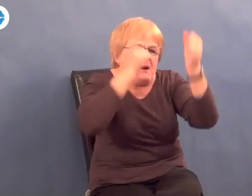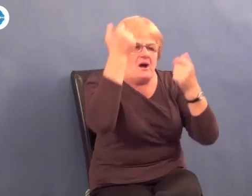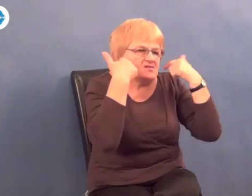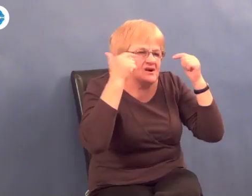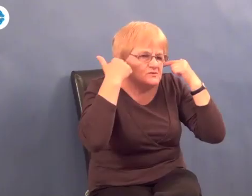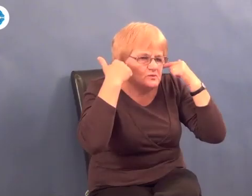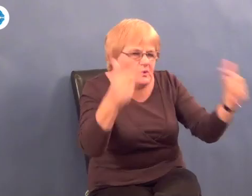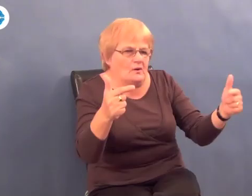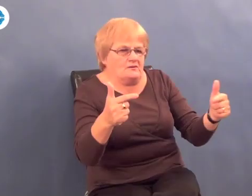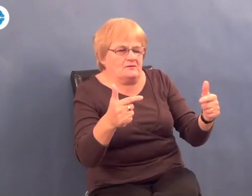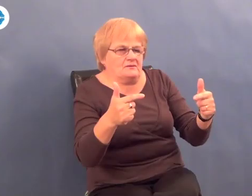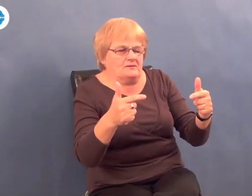Nie słyszał.